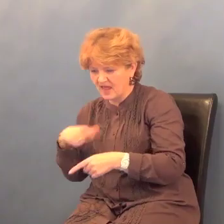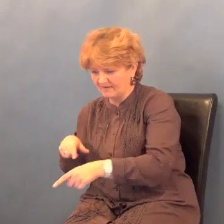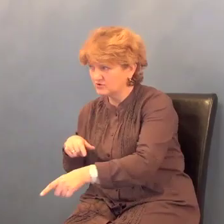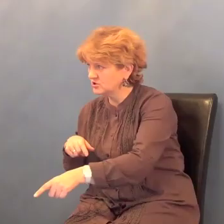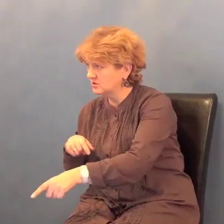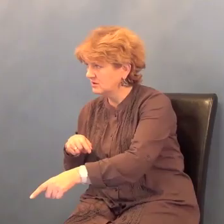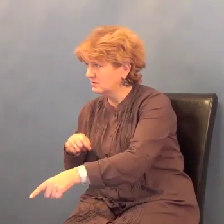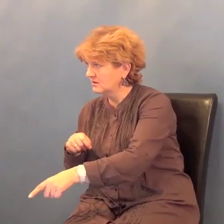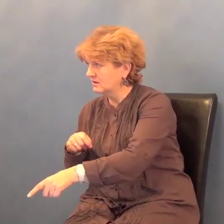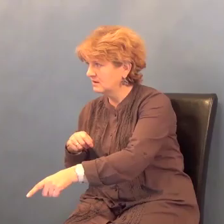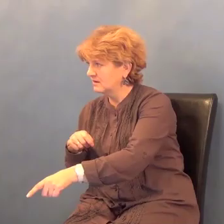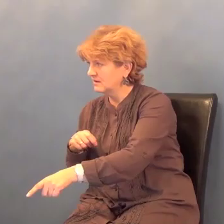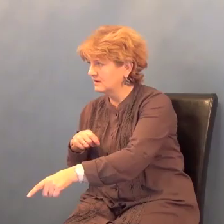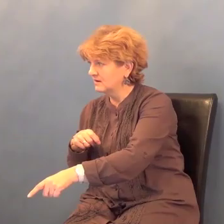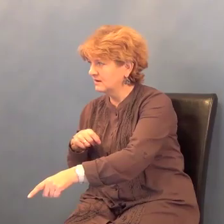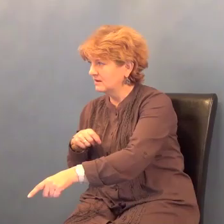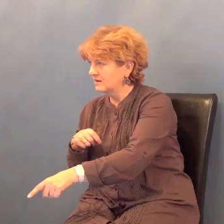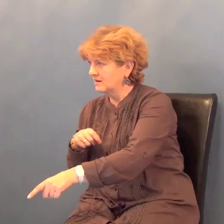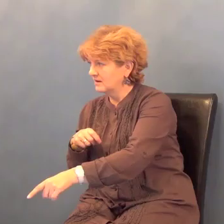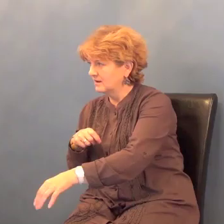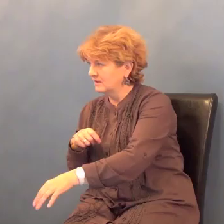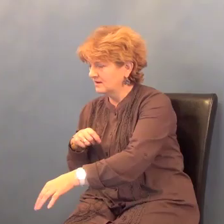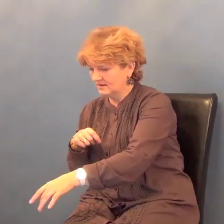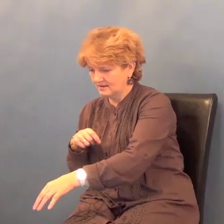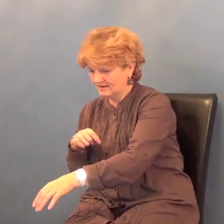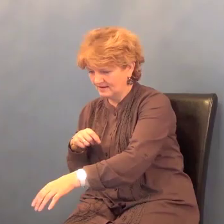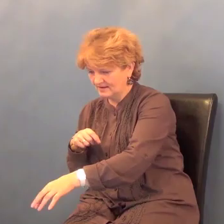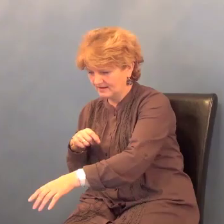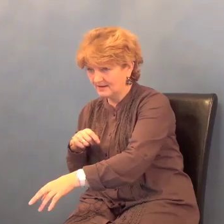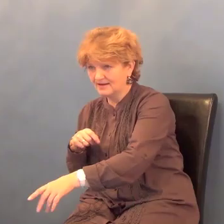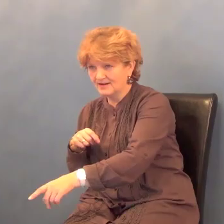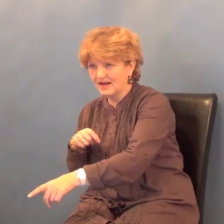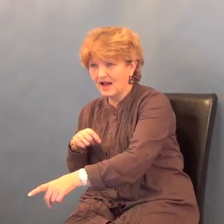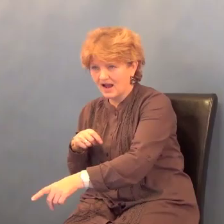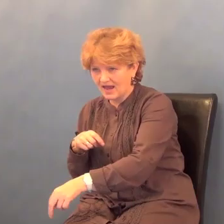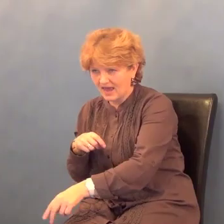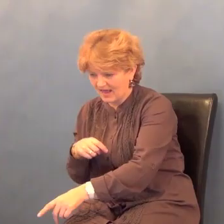Tutaj.